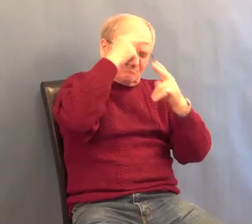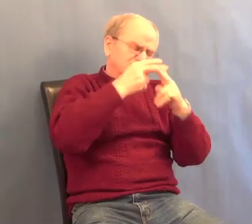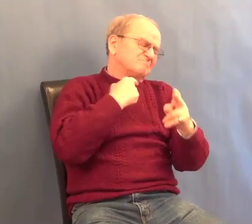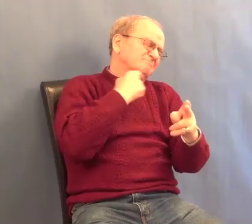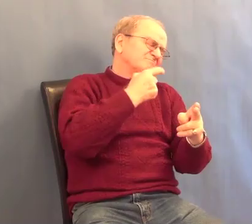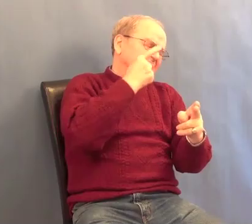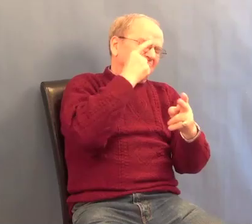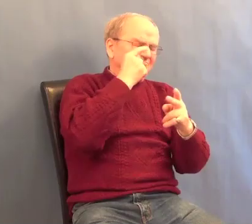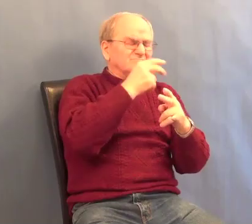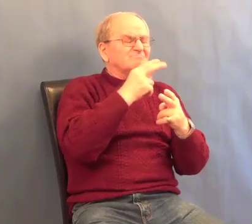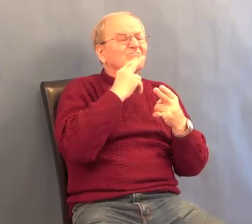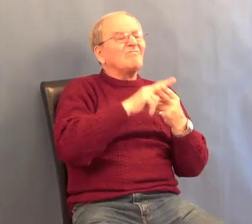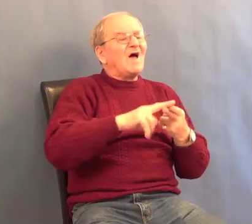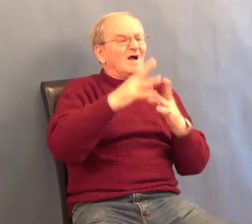Było nudno, więc zasnął i słodko sobie spał.